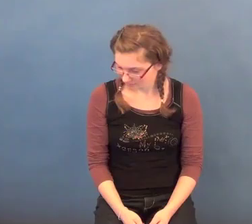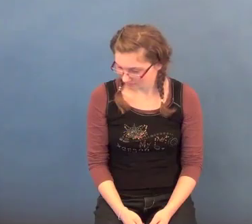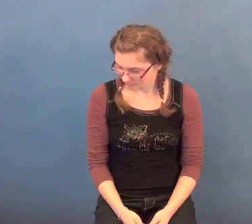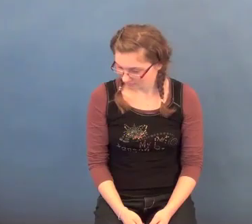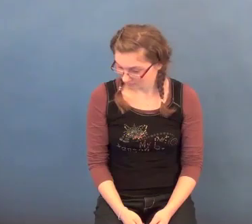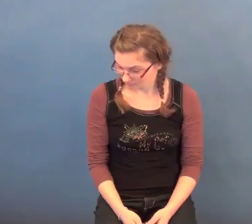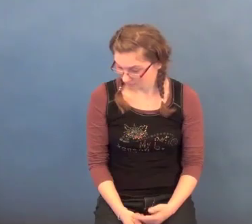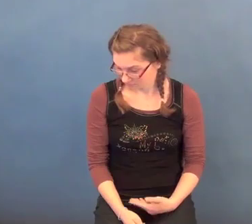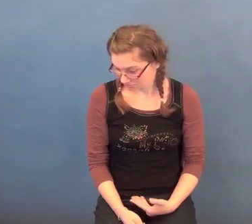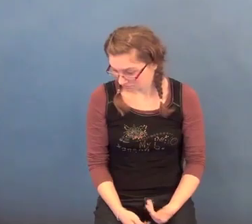To dziwne.